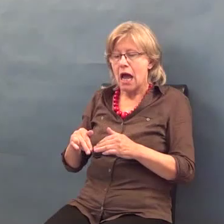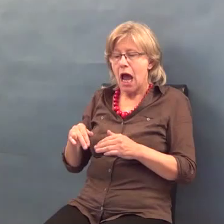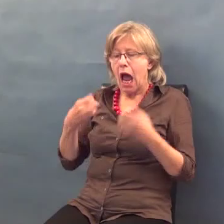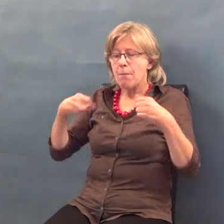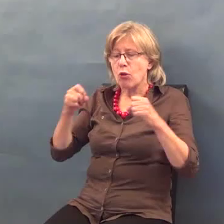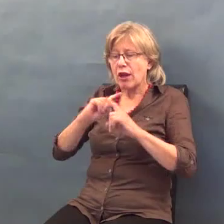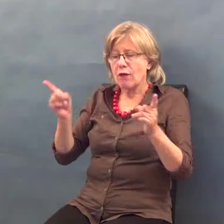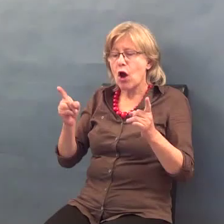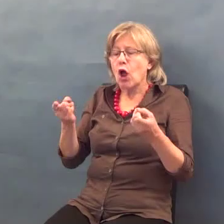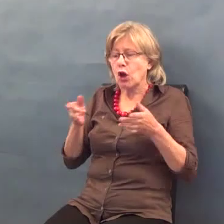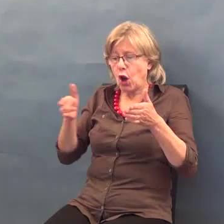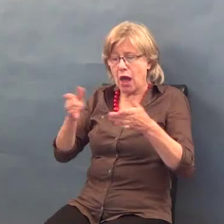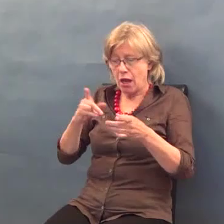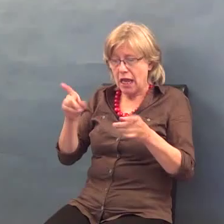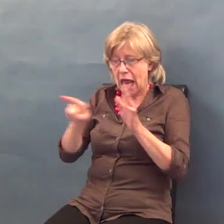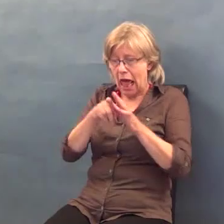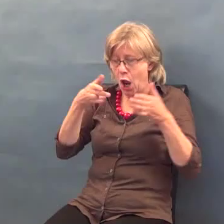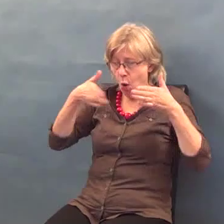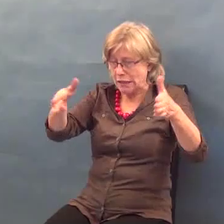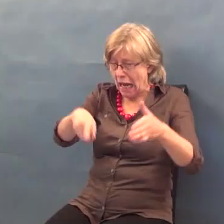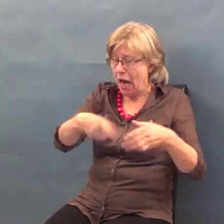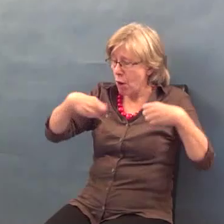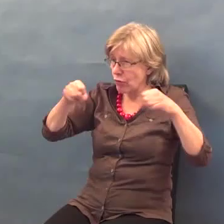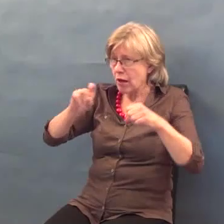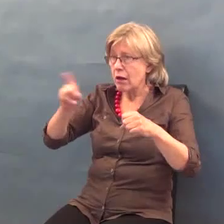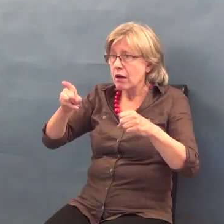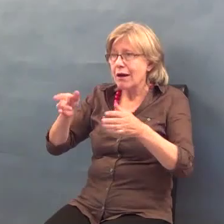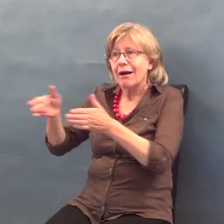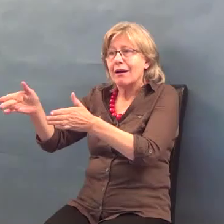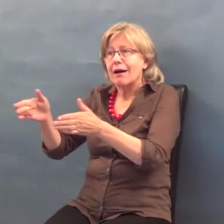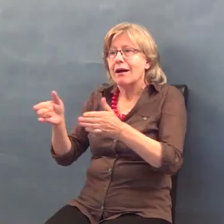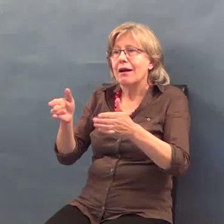Motor nie może, może tylko na ulicy? Albo ulica dla motorów.